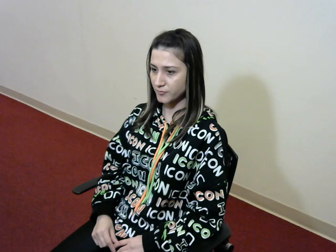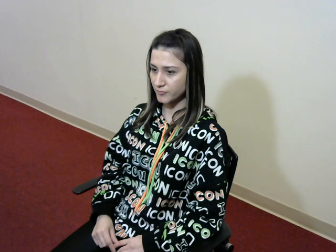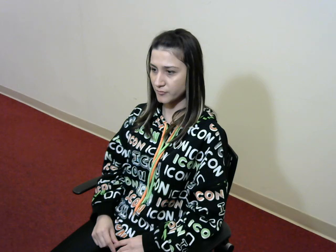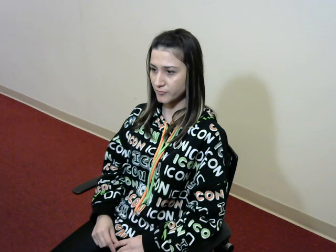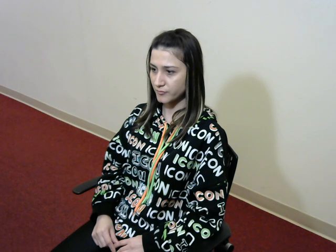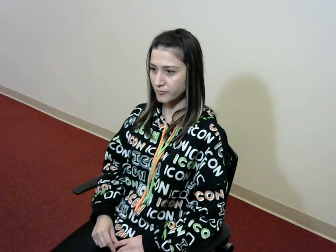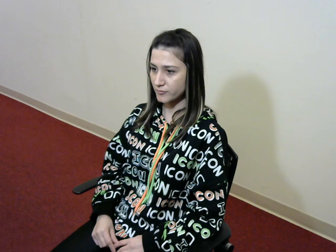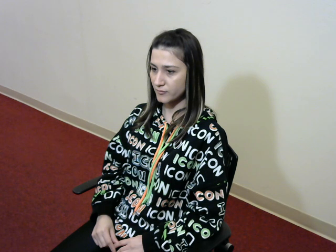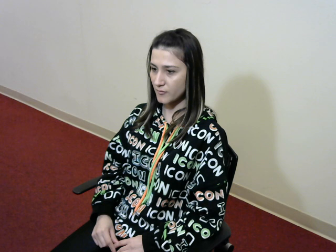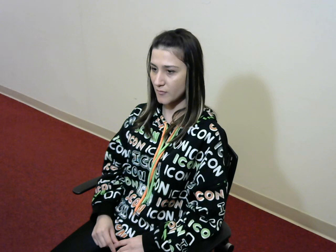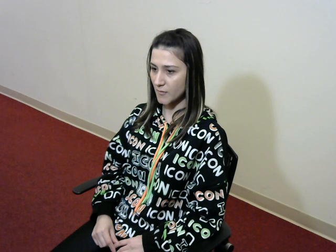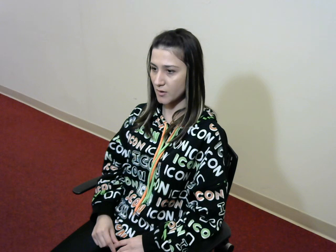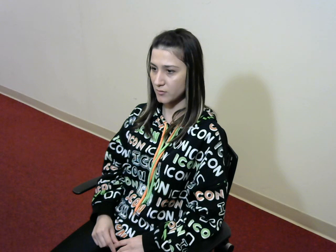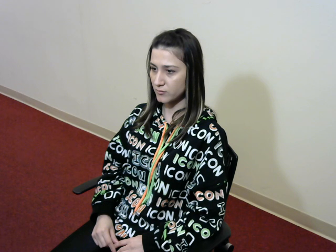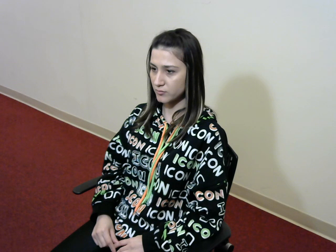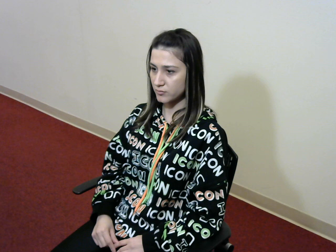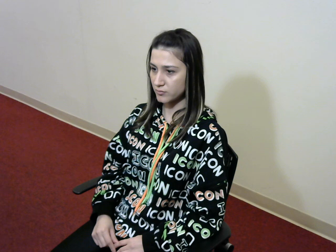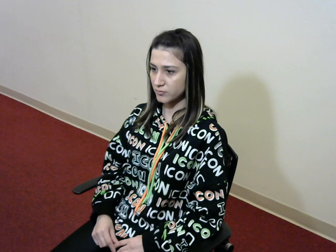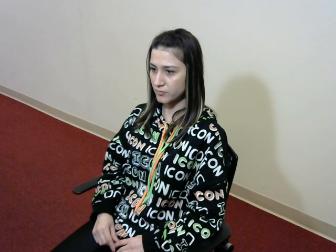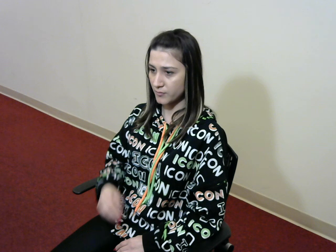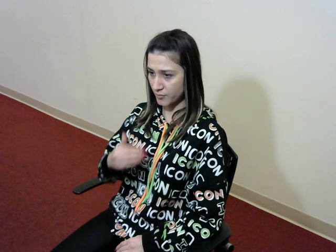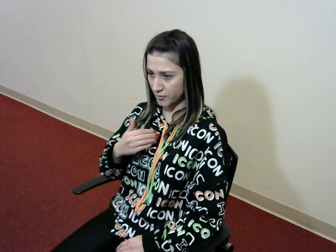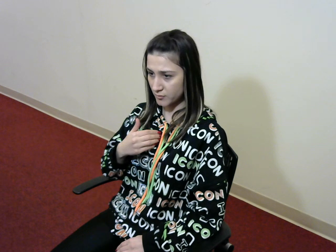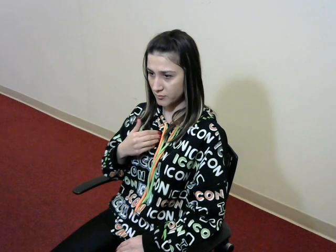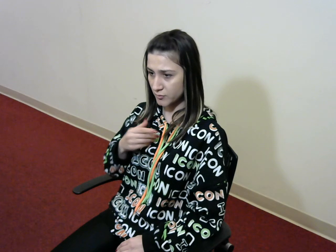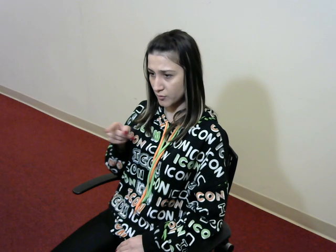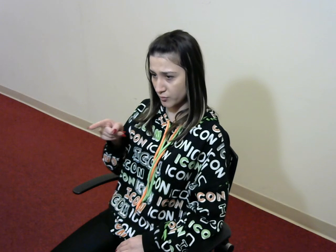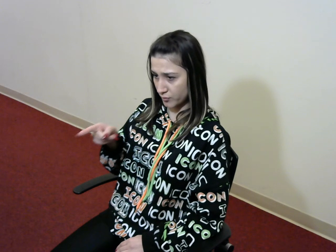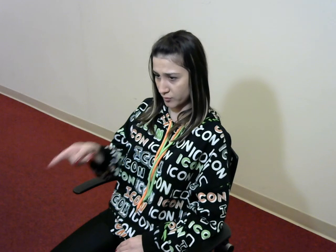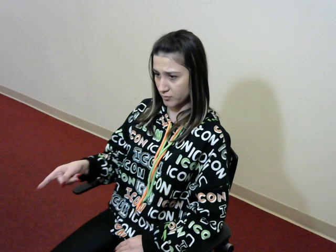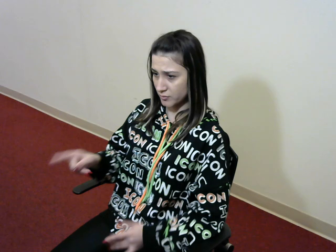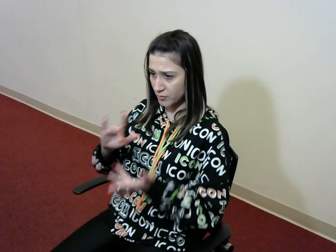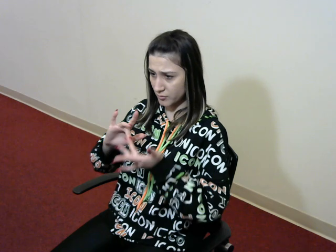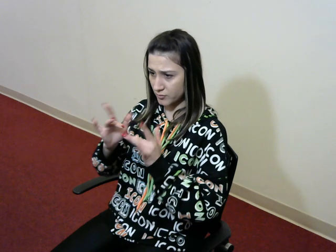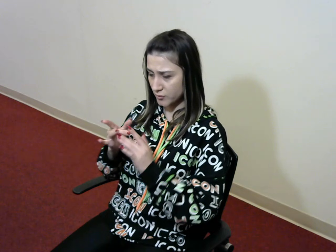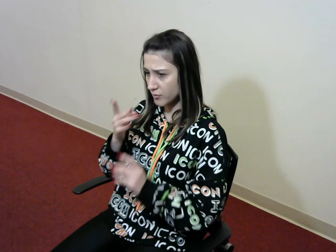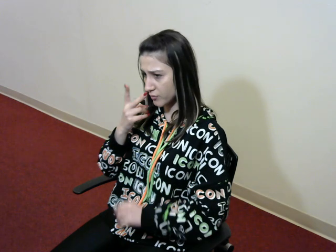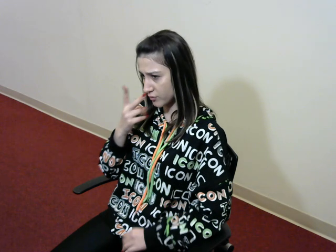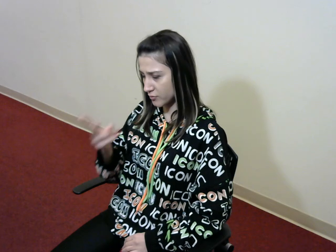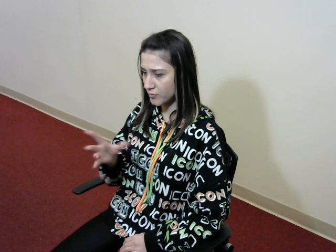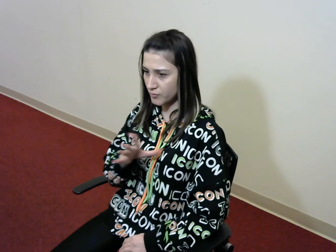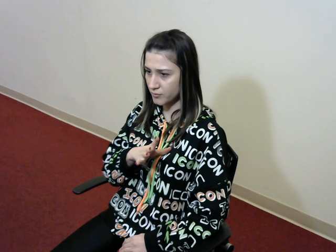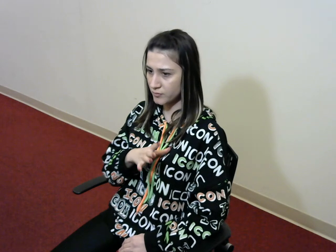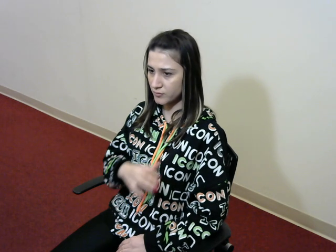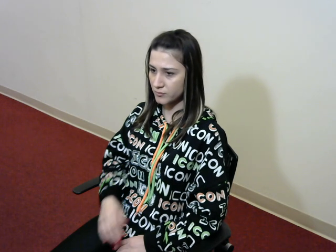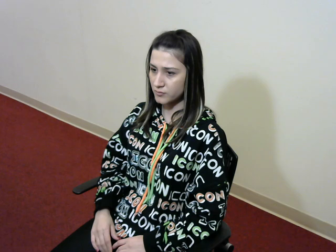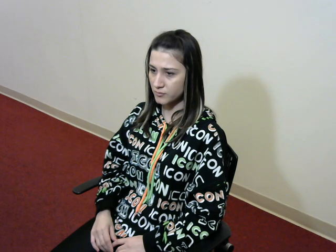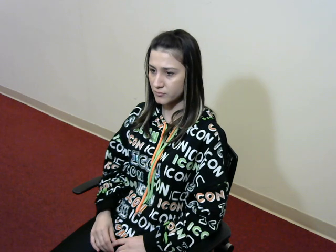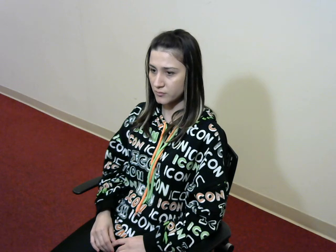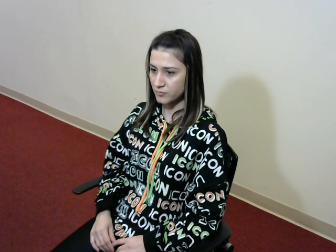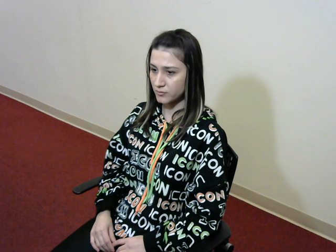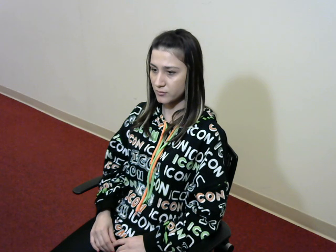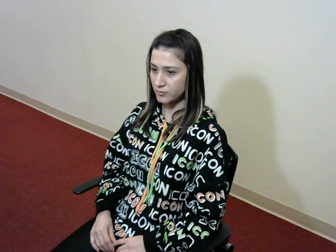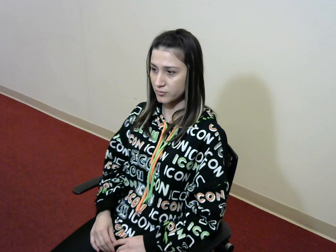Mən bunu internetdə görmüşəm